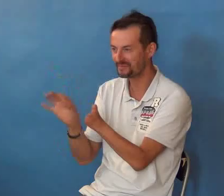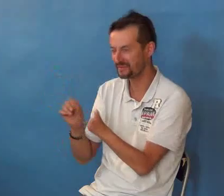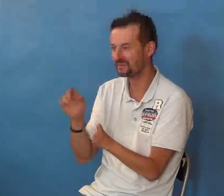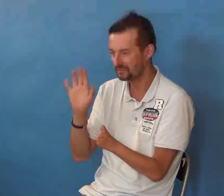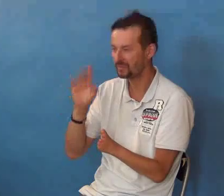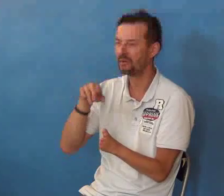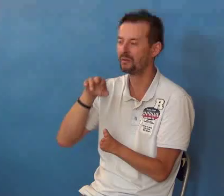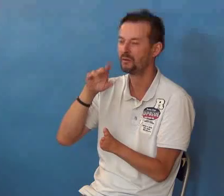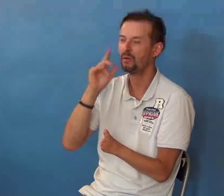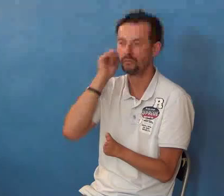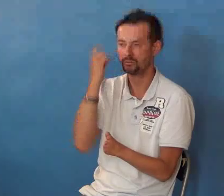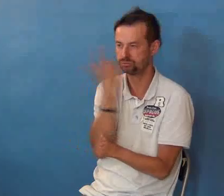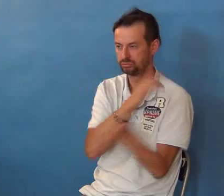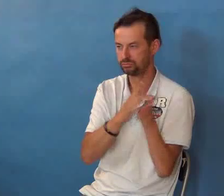A tamta dziewczyna już odjechała w kierunku domu.